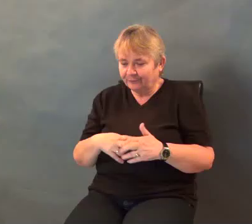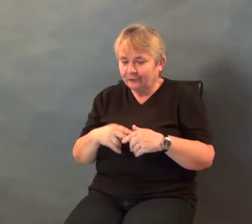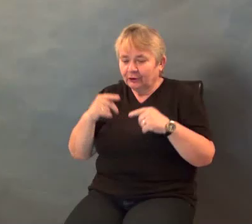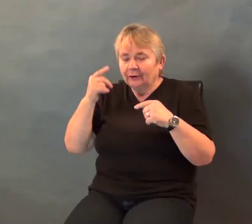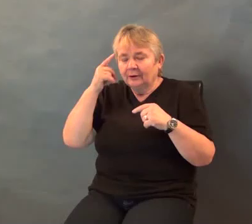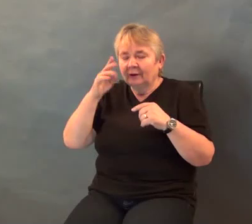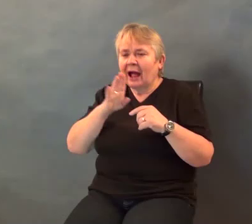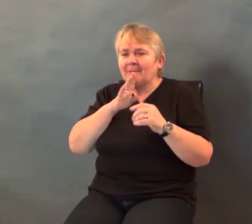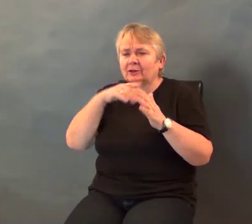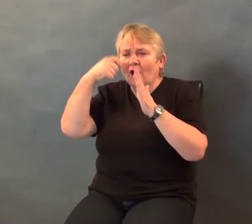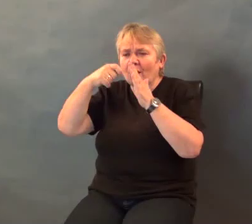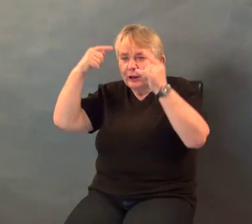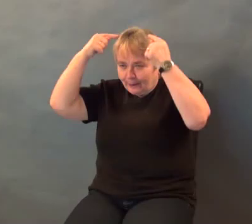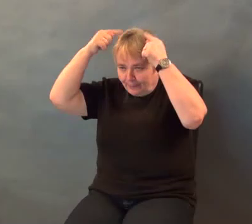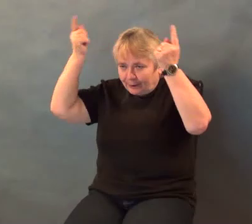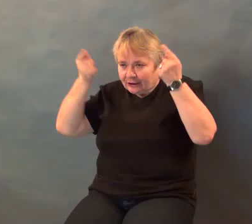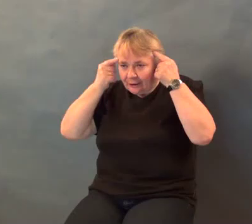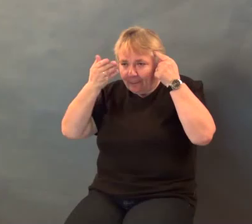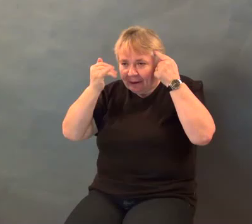Wiesz, jest amerykańska postać filmowa - Myszka Miki.